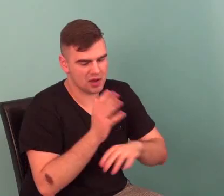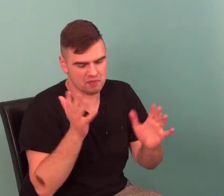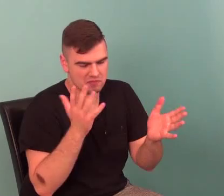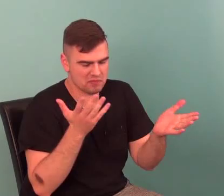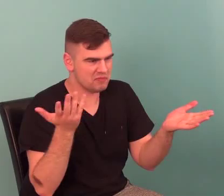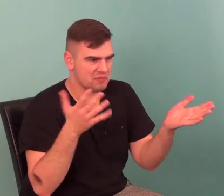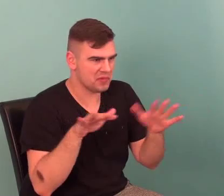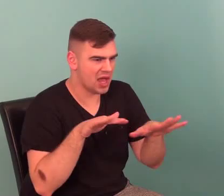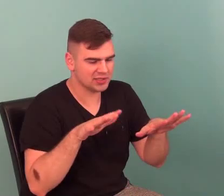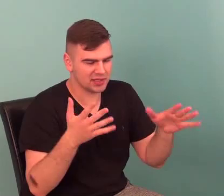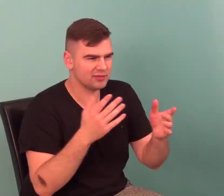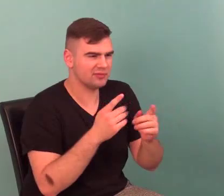Gdzieś, w normalnym miejscu.